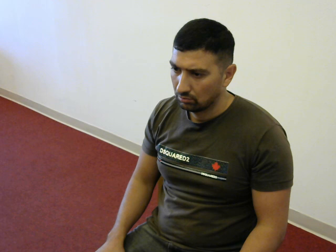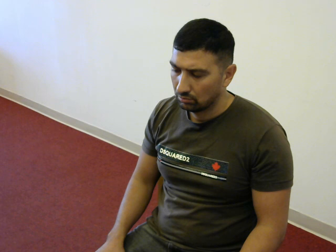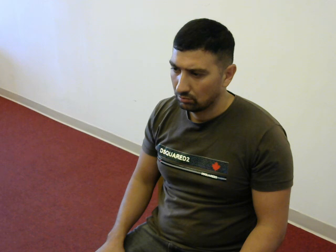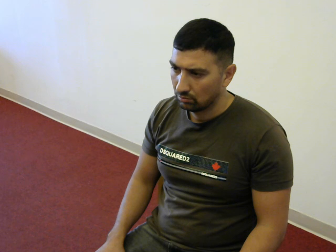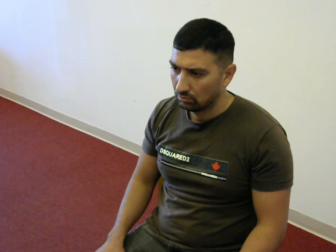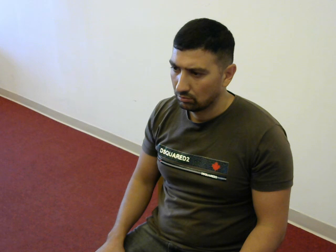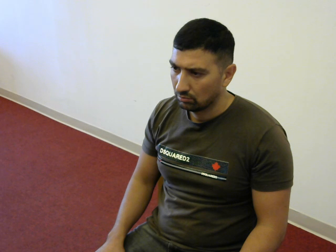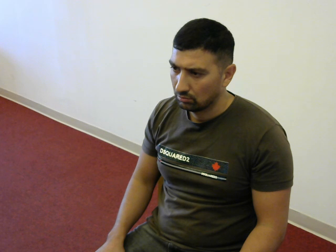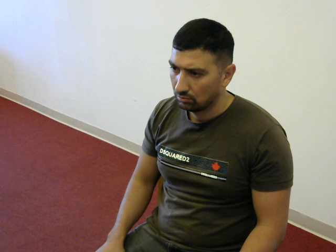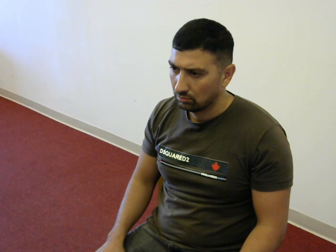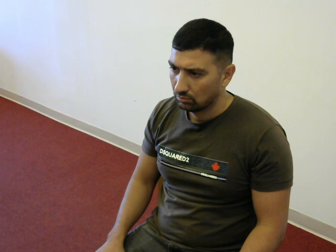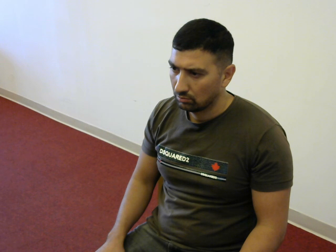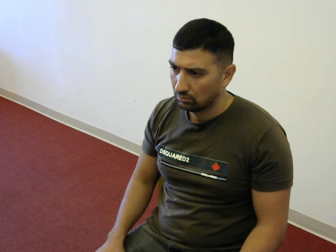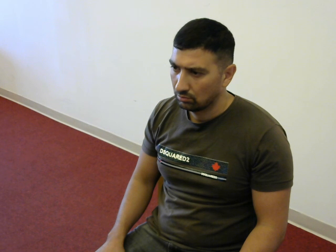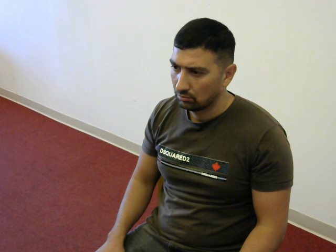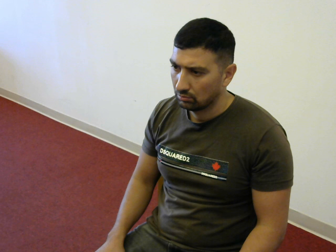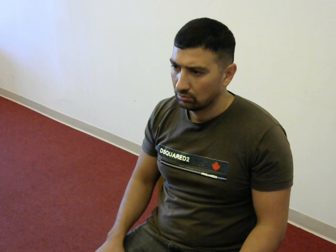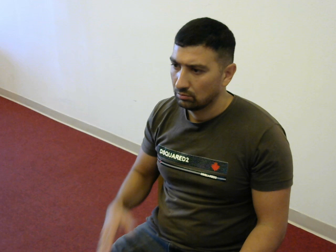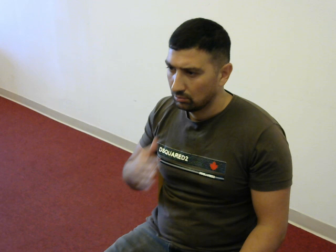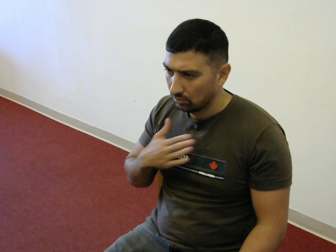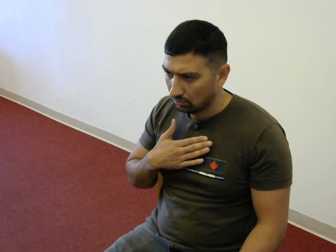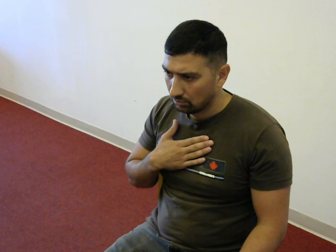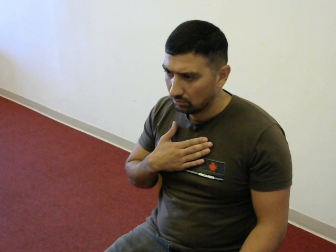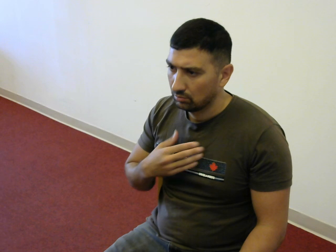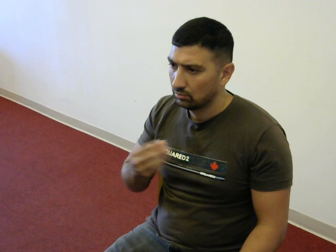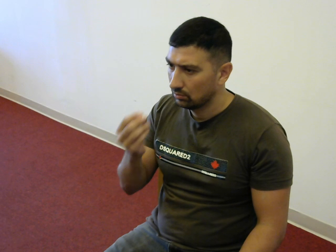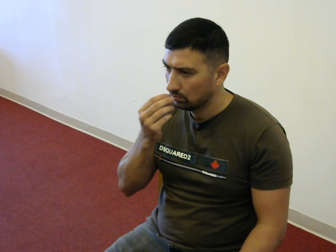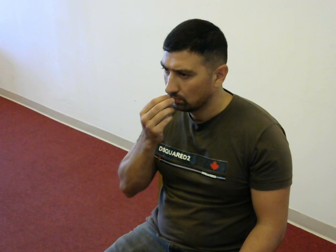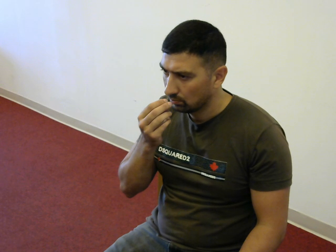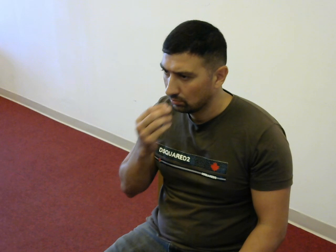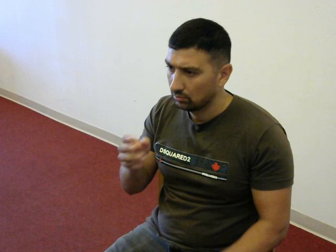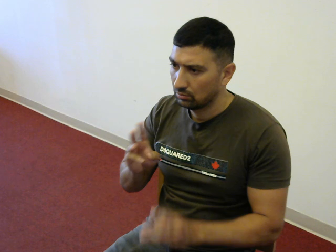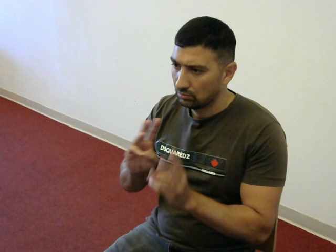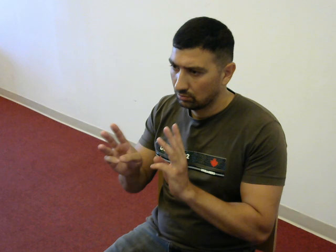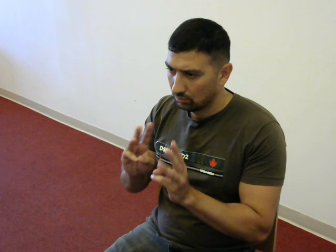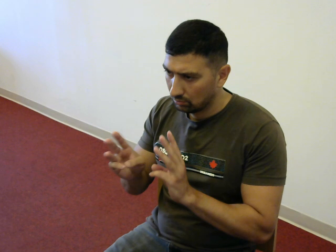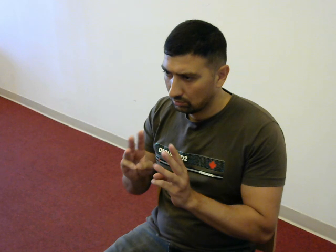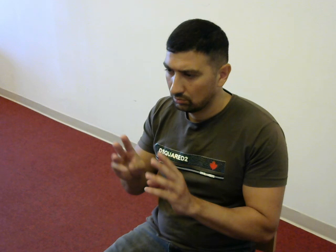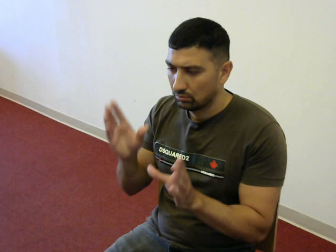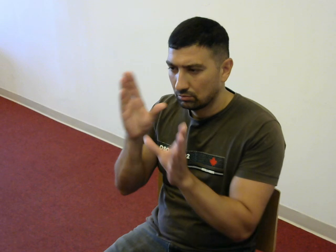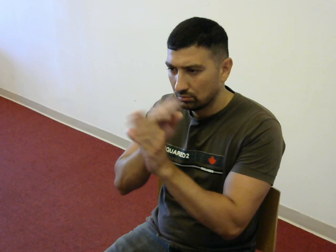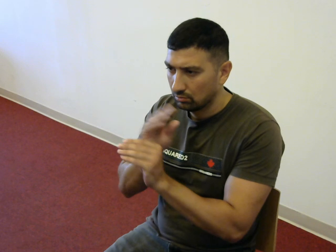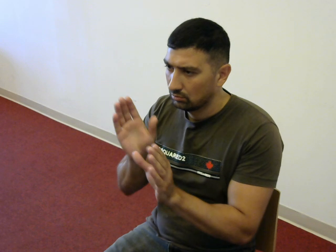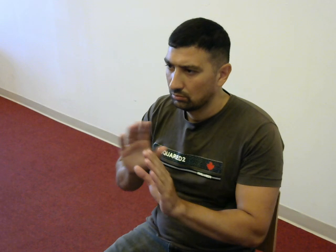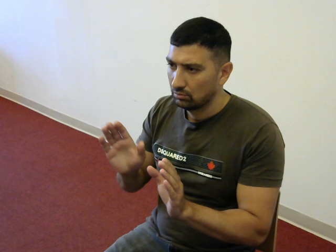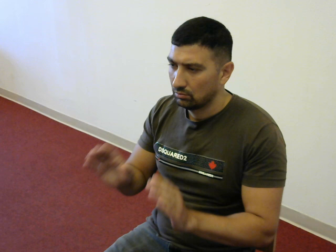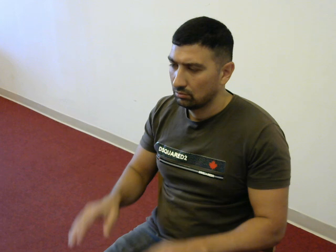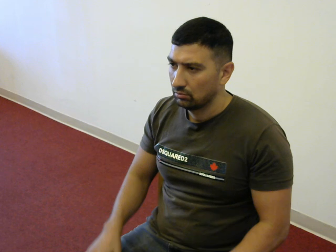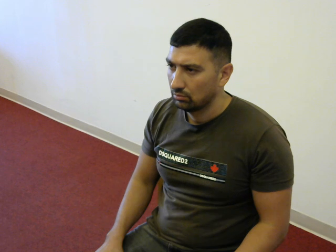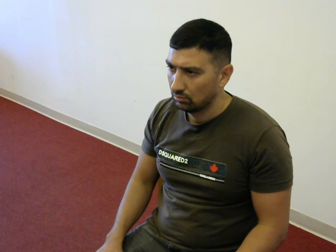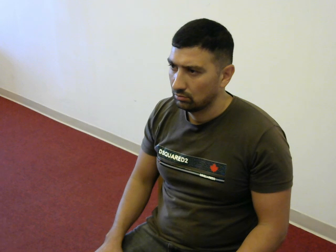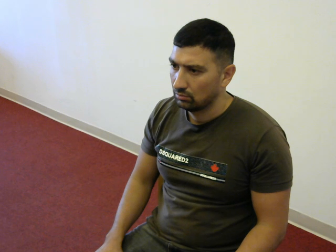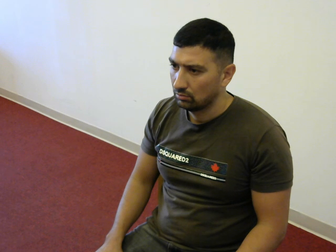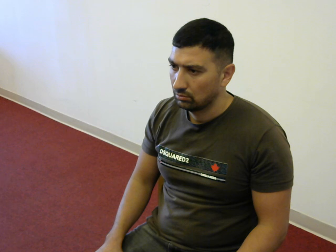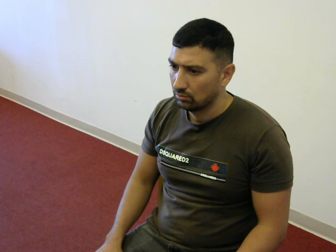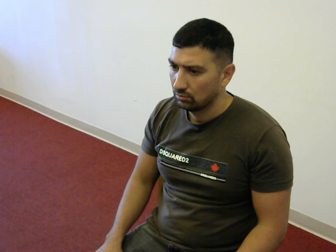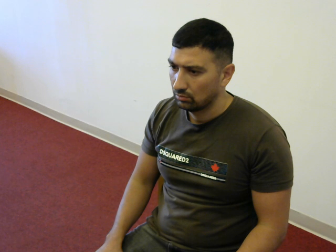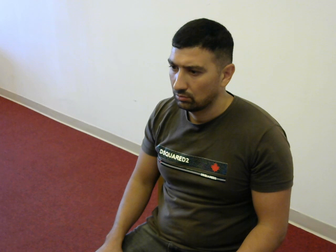Mən yemək bişirməyi bacarmıram